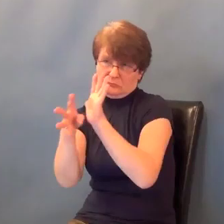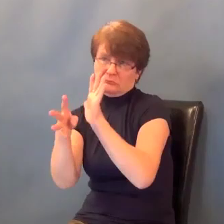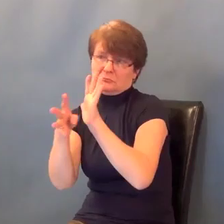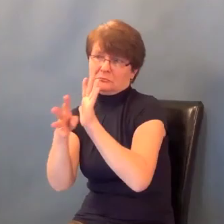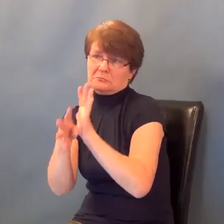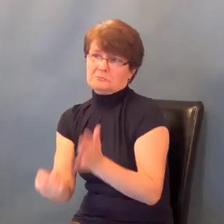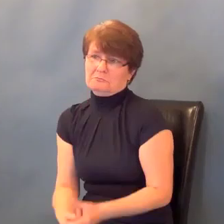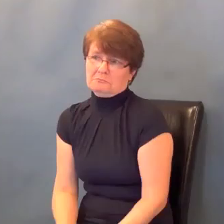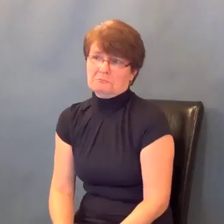Dziewiętnaście.